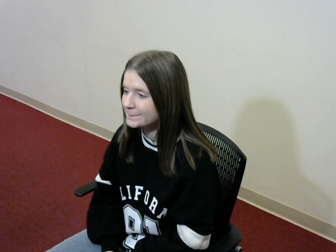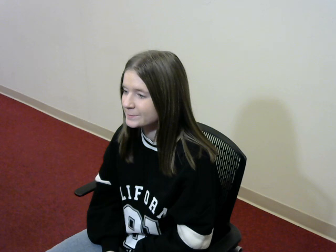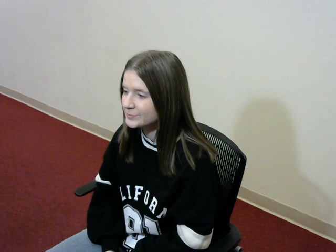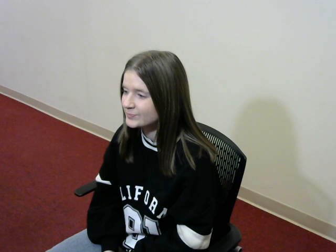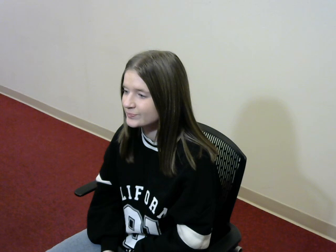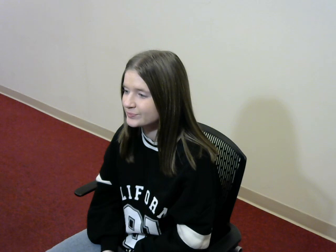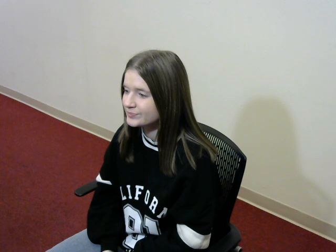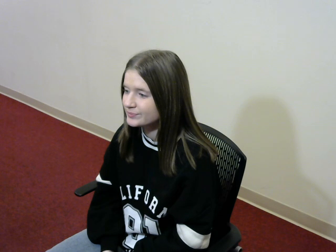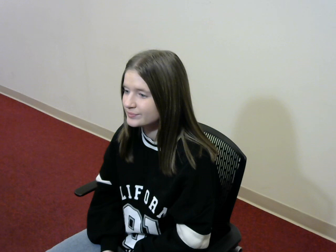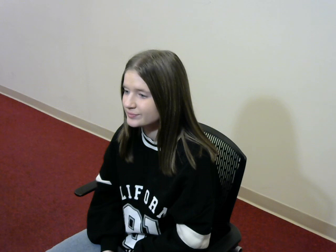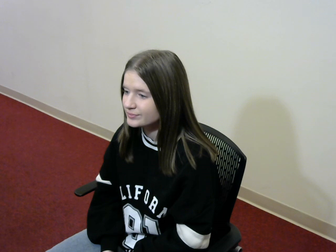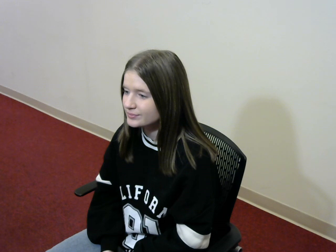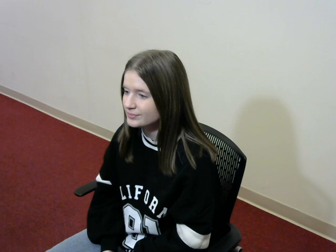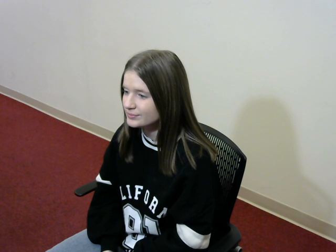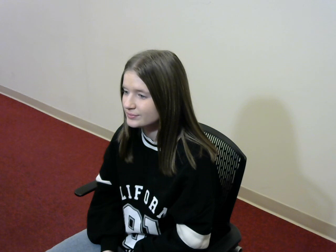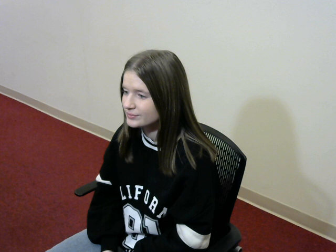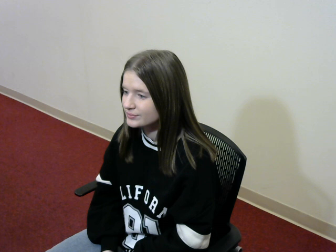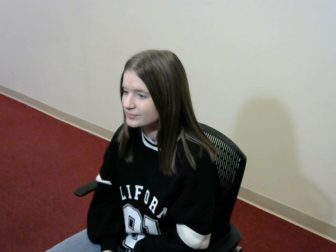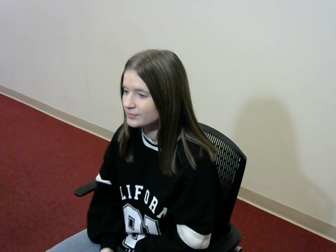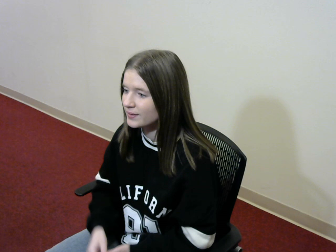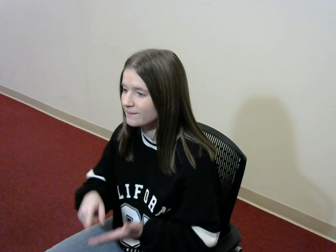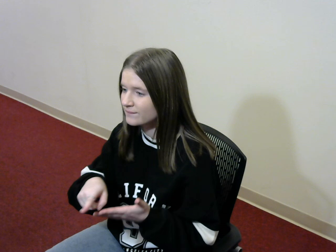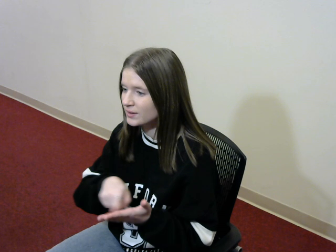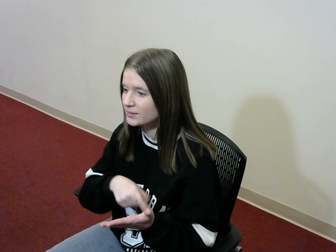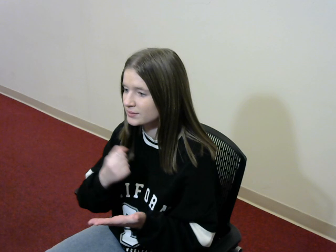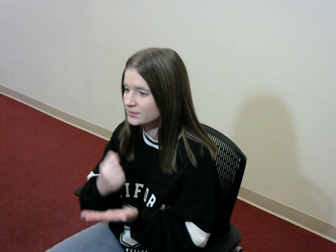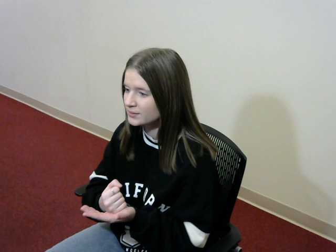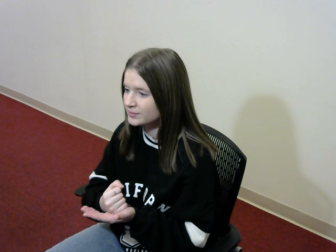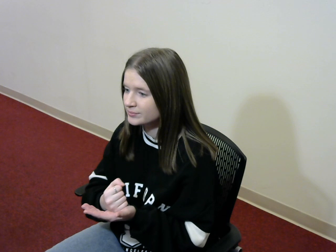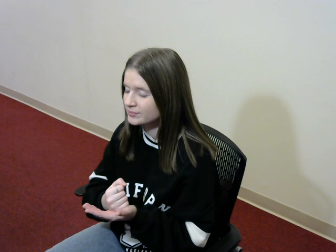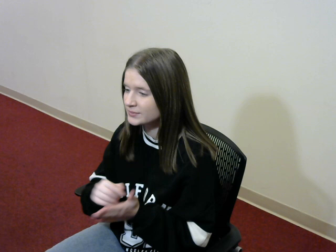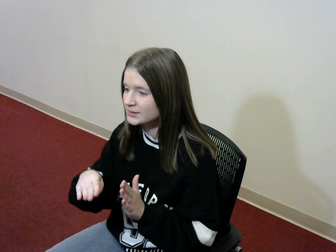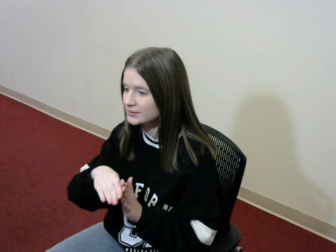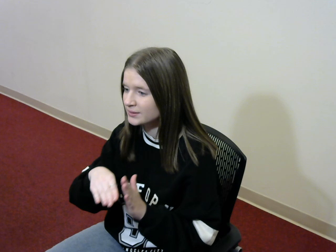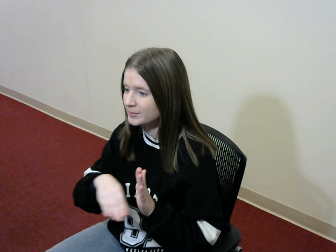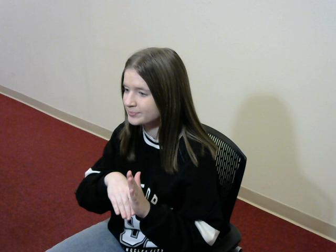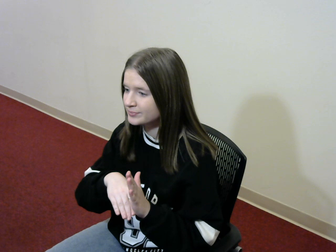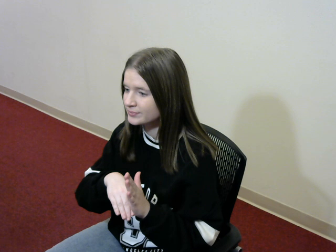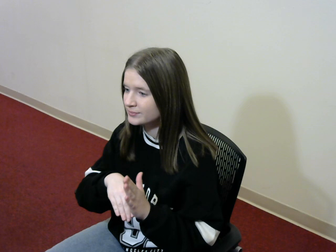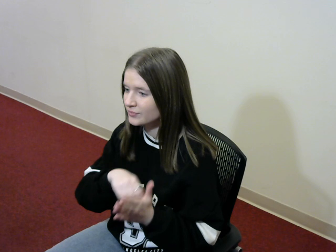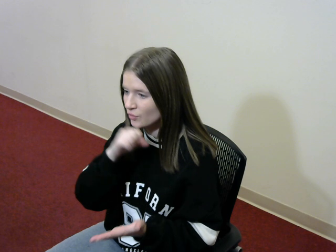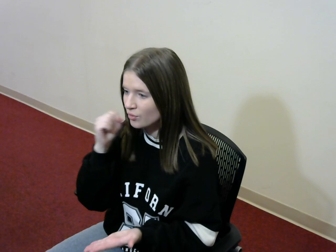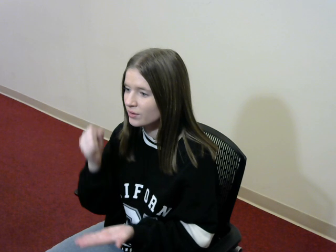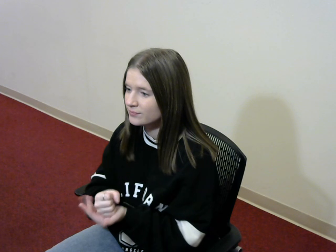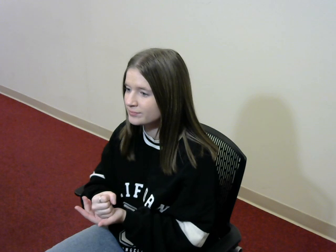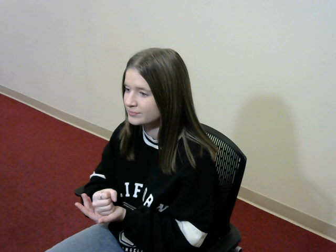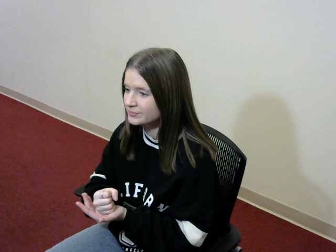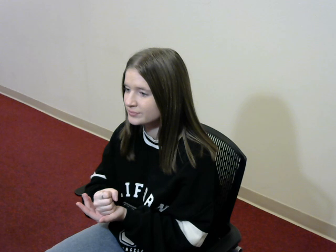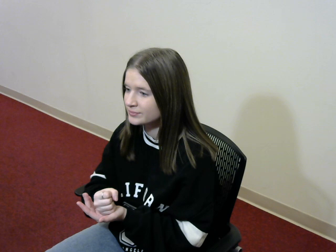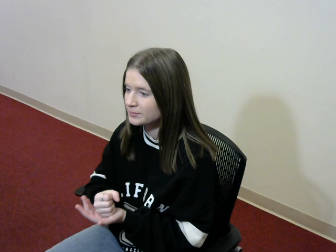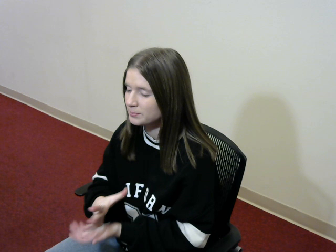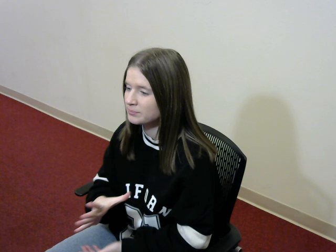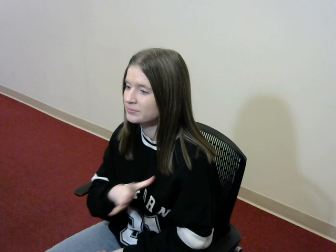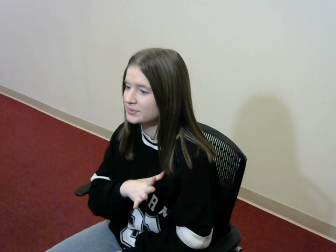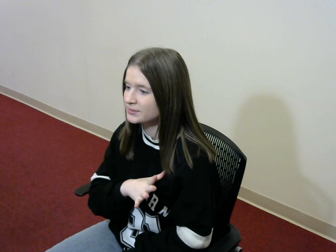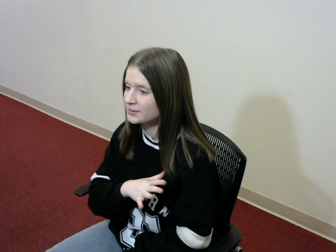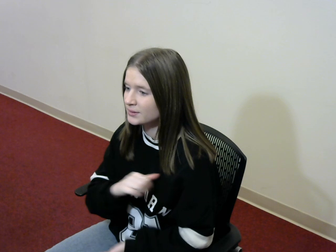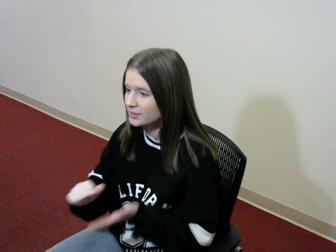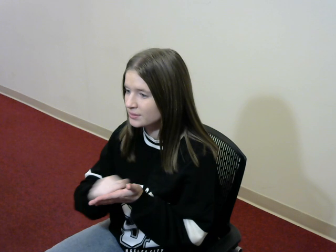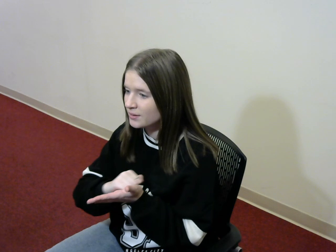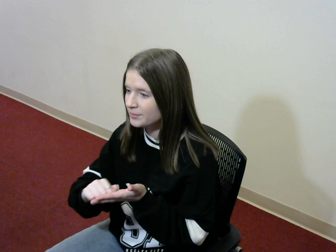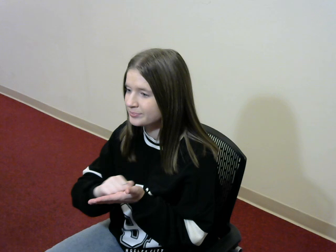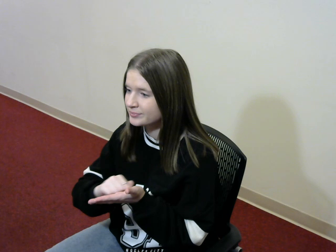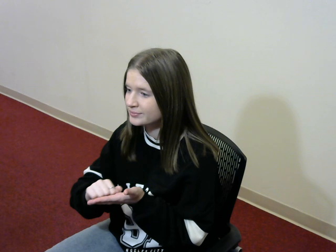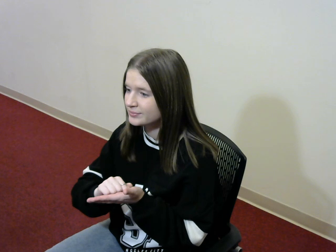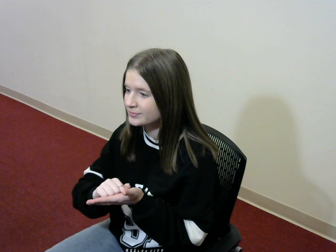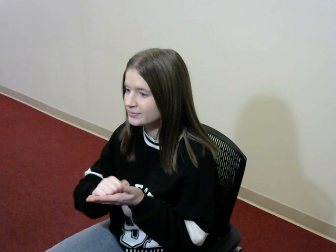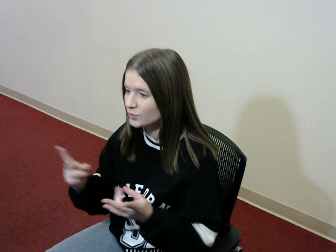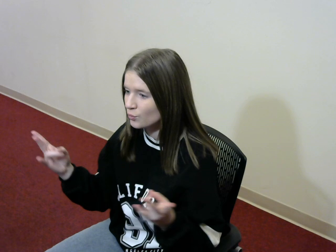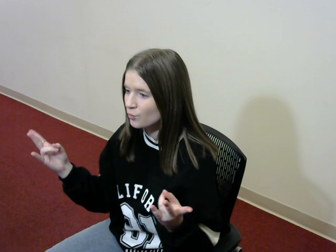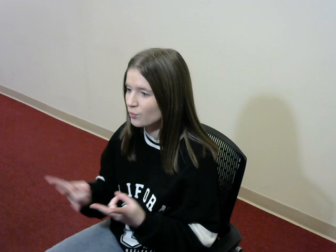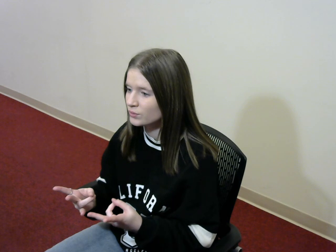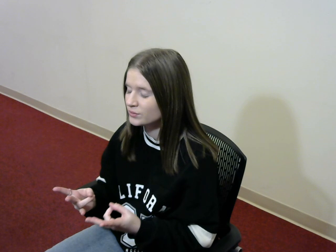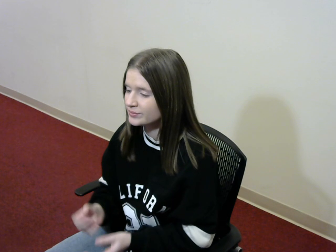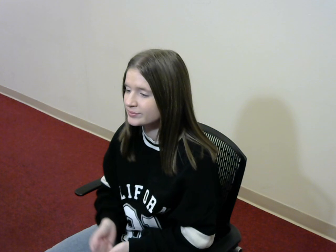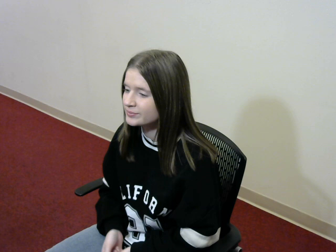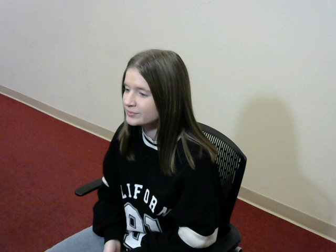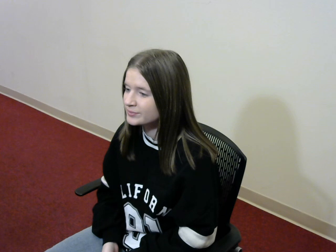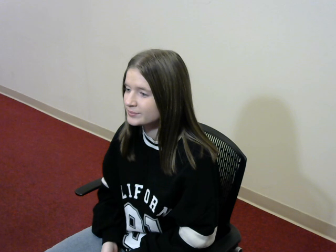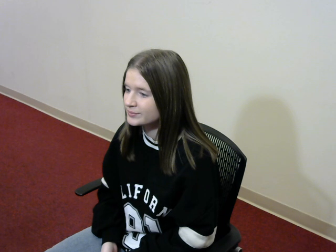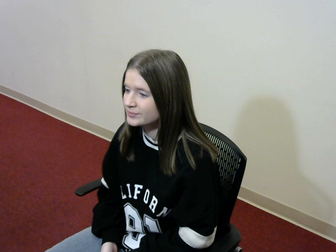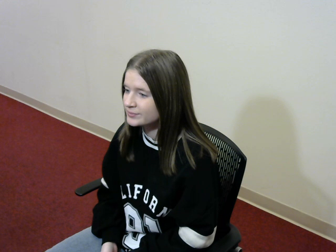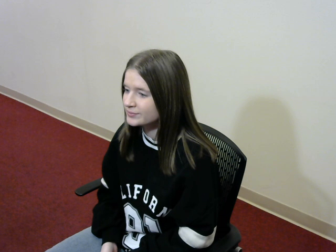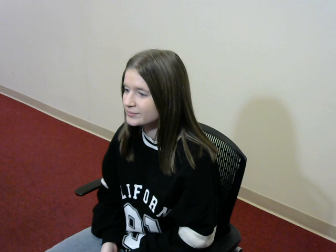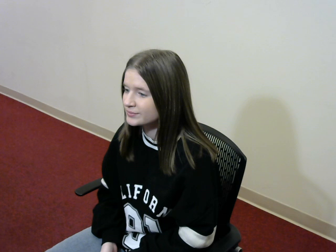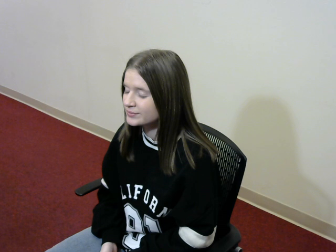Notarial qaydada təsdiq olunmuş sənədlər lazımdır